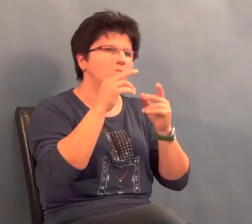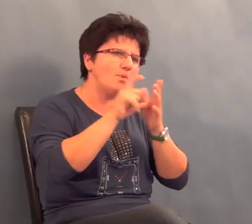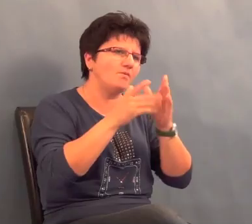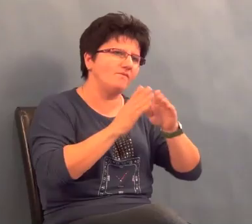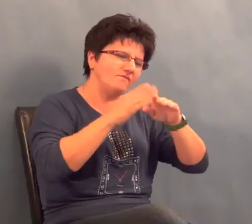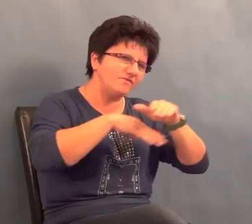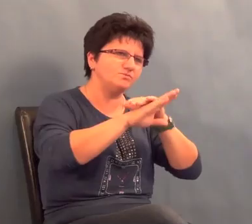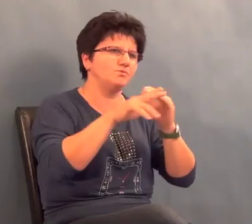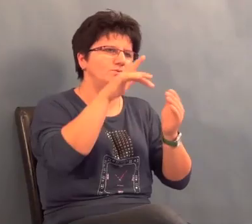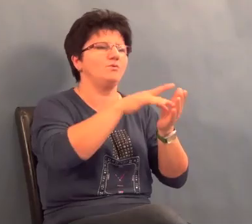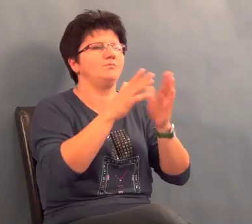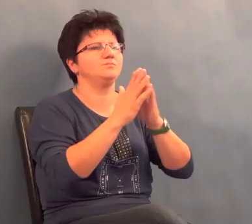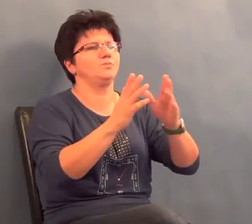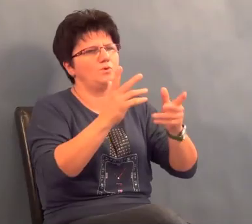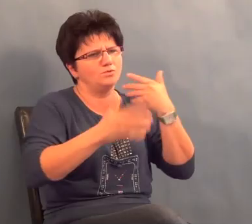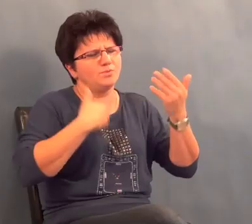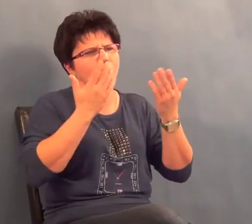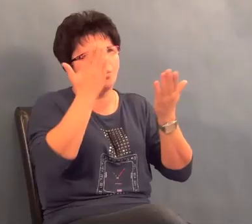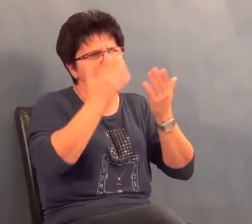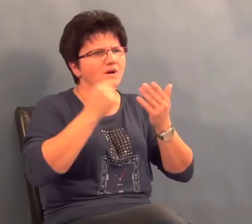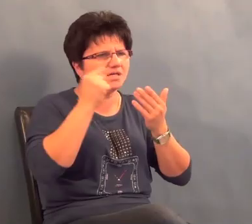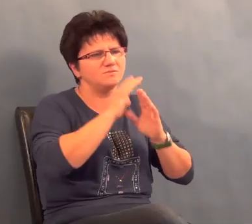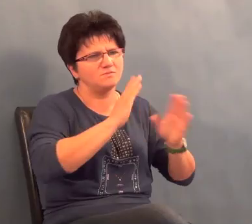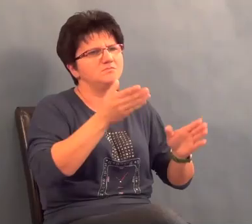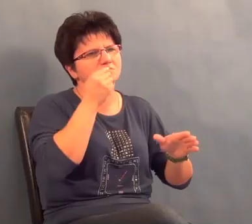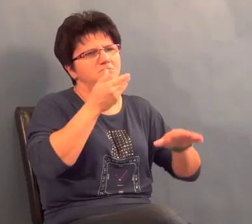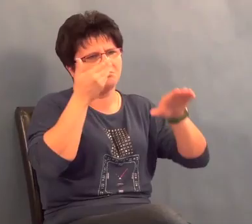Wchodzi do pokoju, rozbiera się, myje twarzy i zęby, następnie idzie spać.